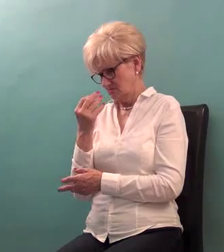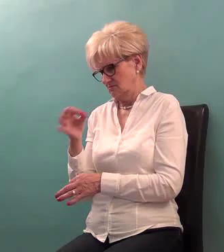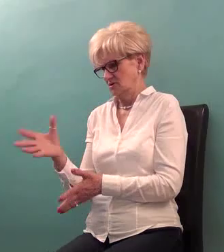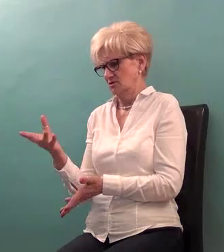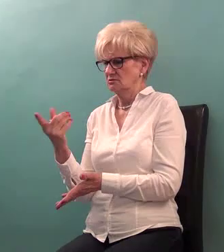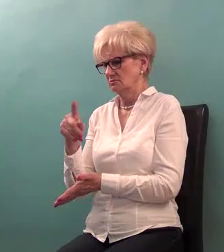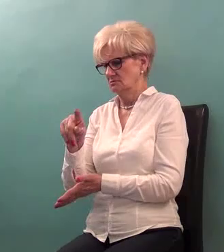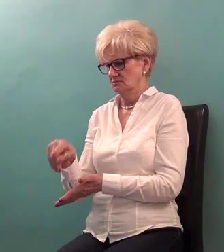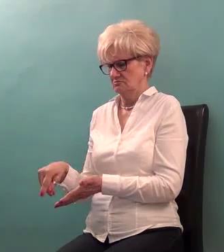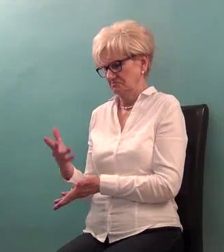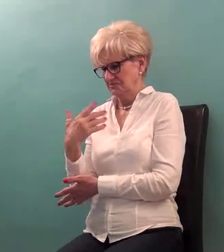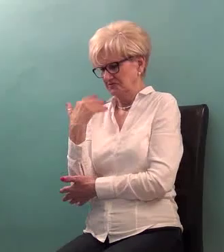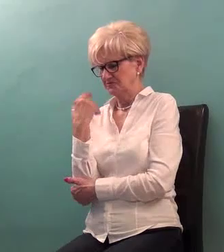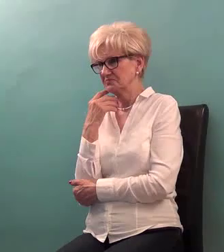Wolno, nie wiem czemu ten znak jest skreślony.